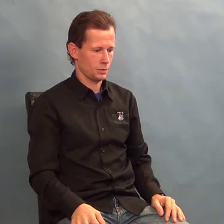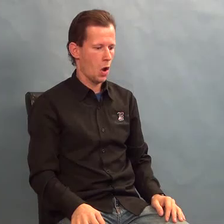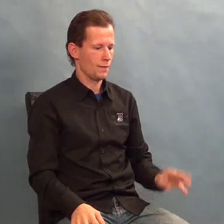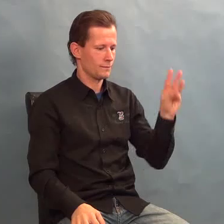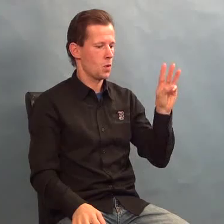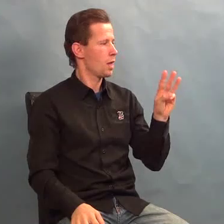Wtorek.